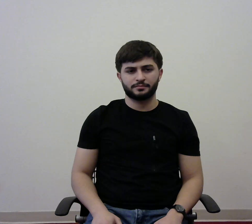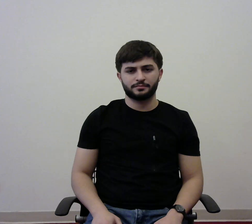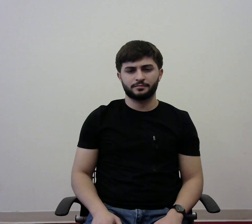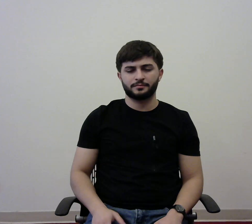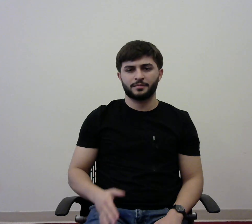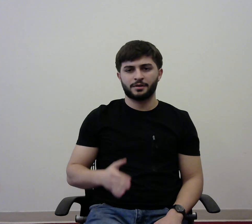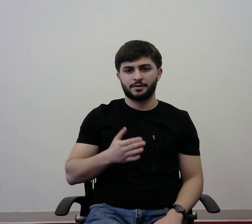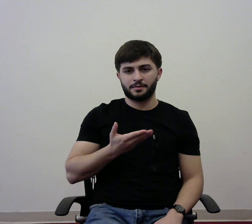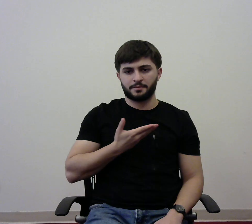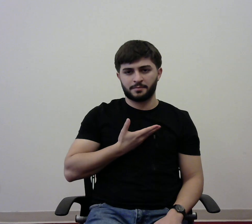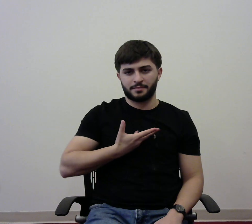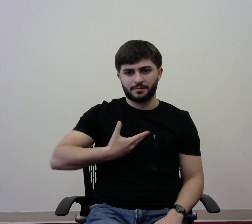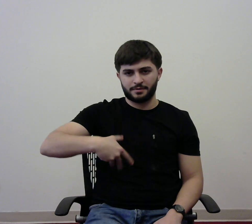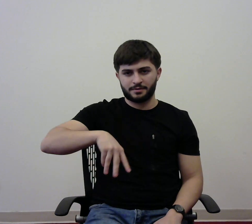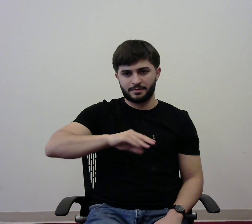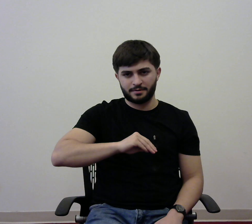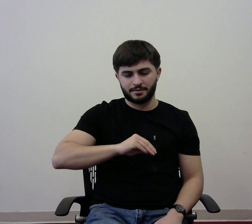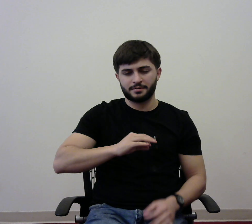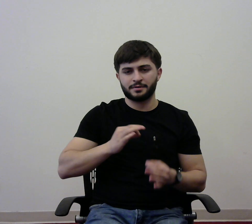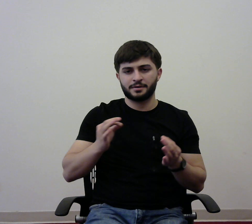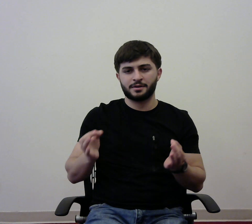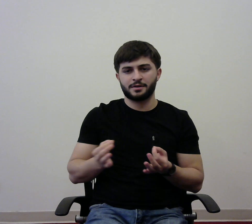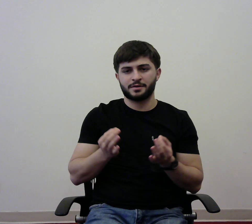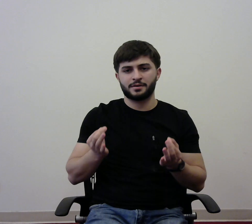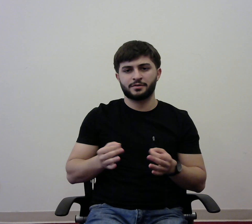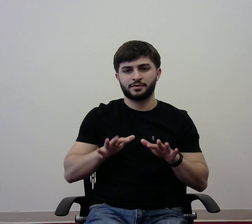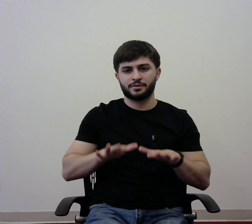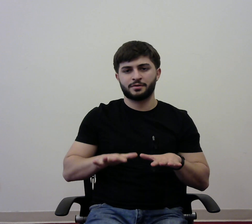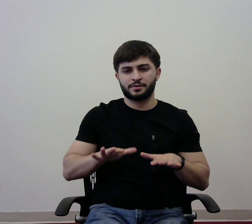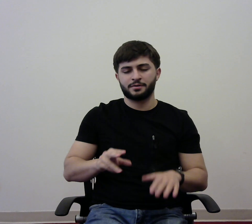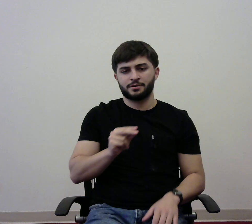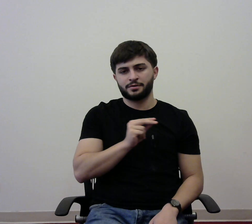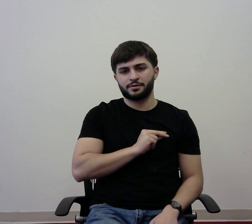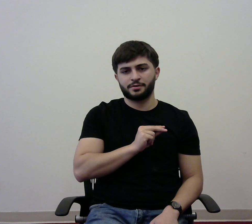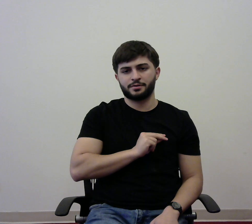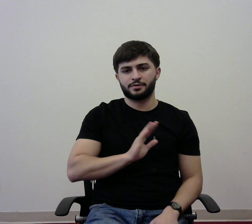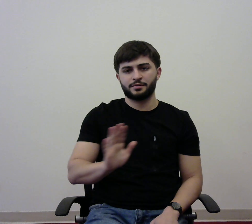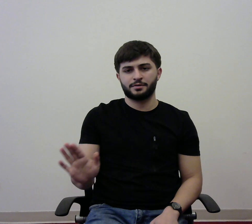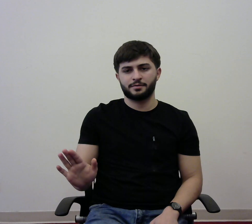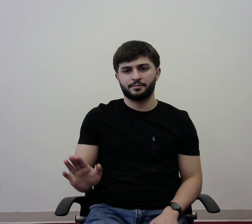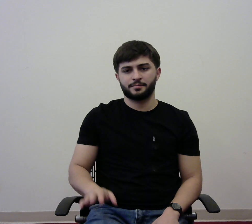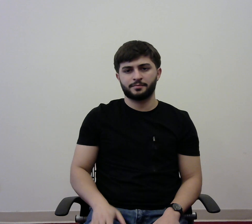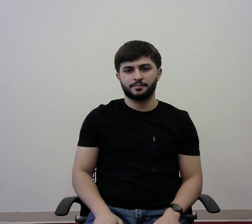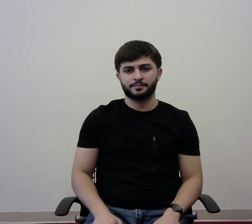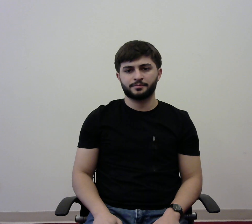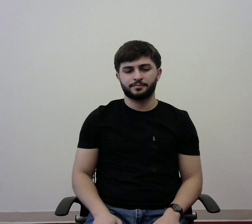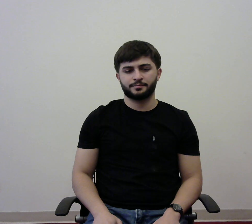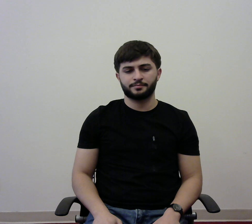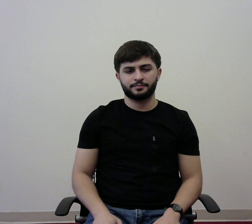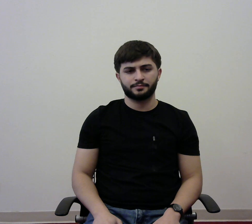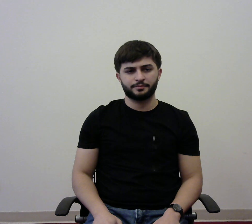Biz heç yerdə işləmirik